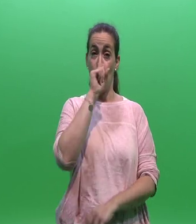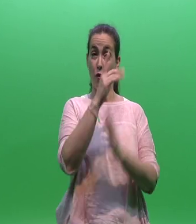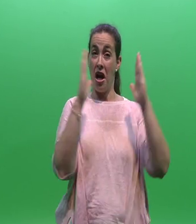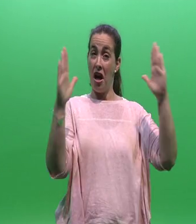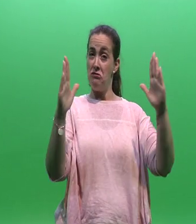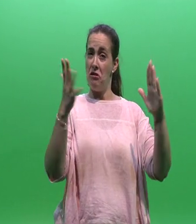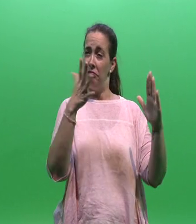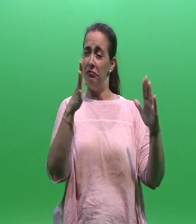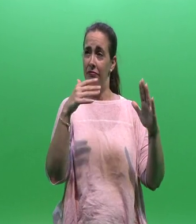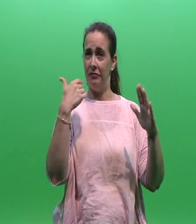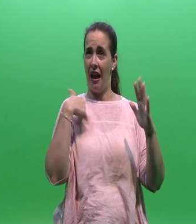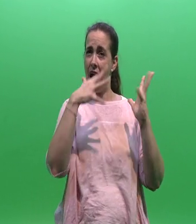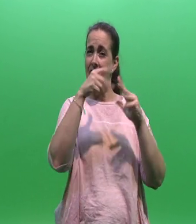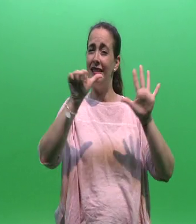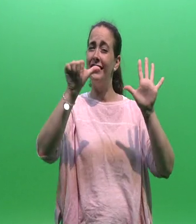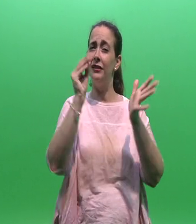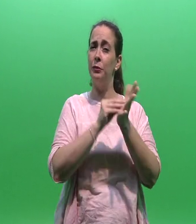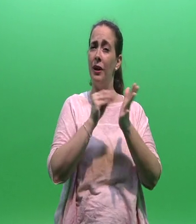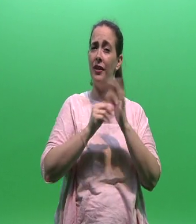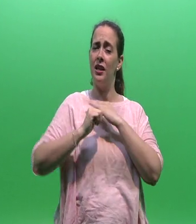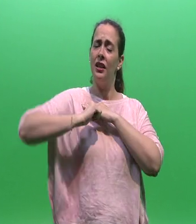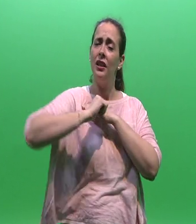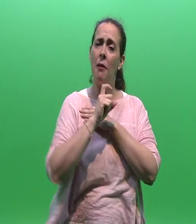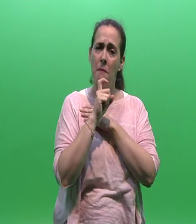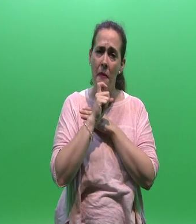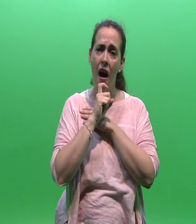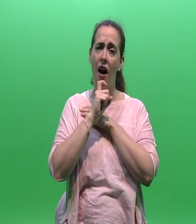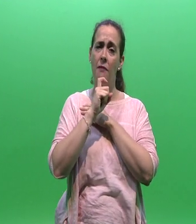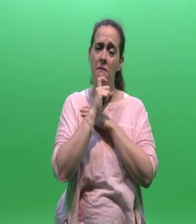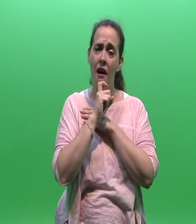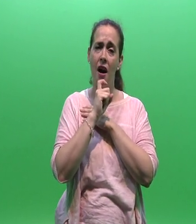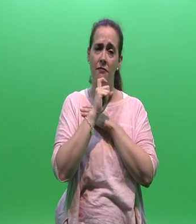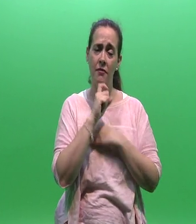En un any m'ha fet mal sis vegades el braç quan intento rotar-lo.